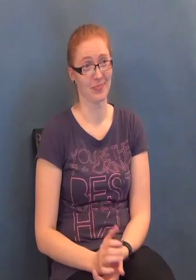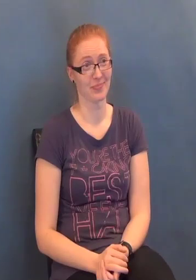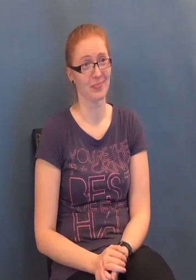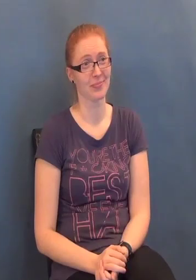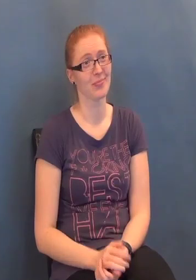Chcesz?